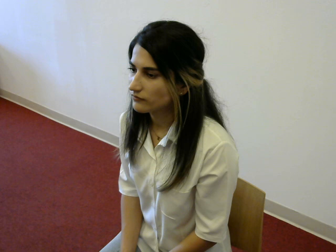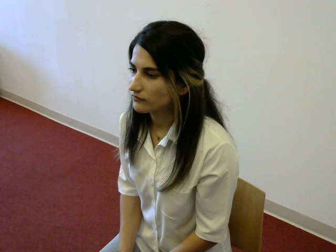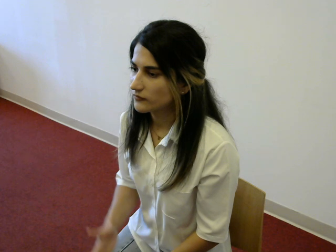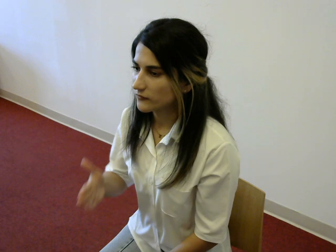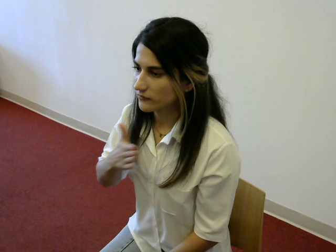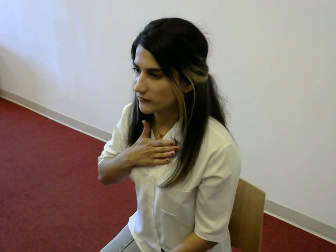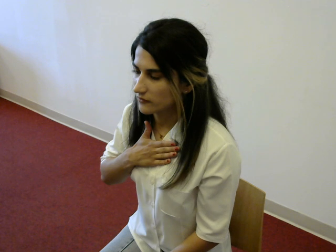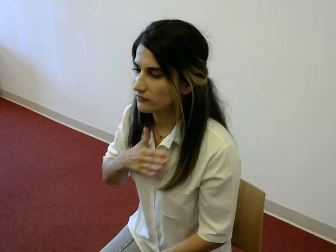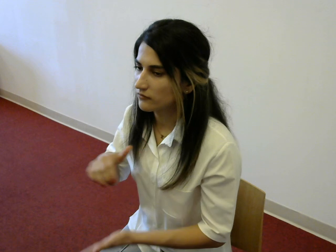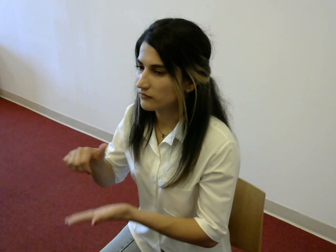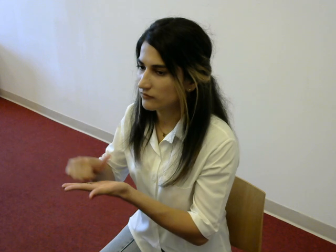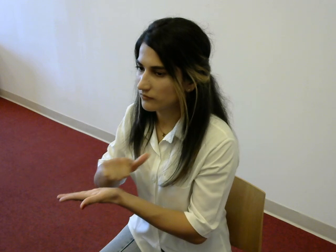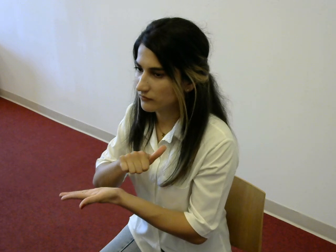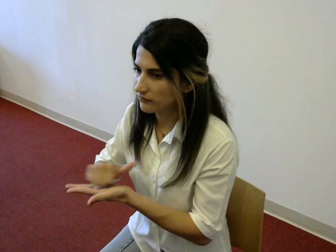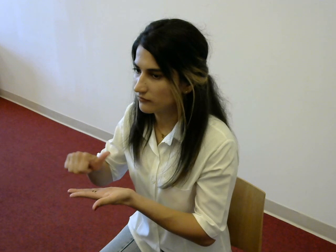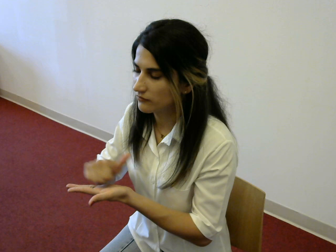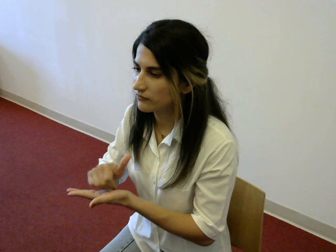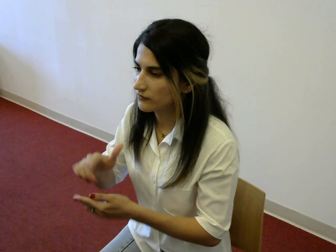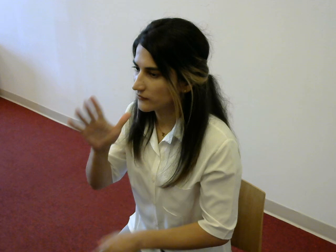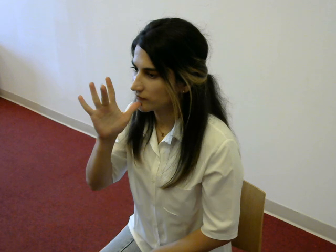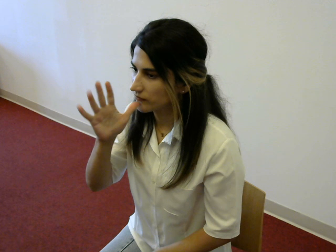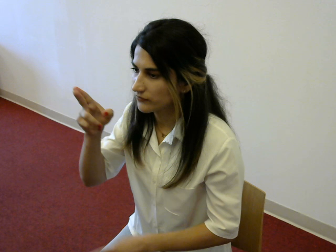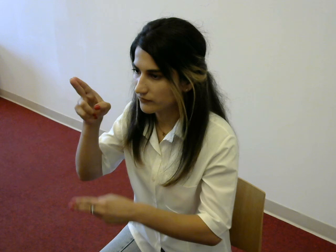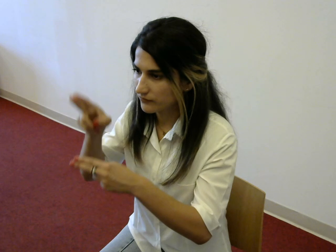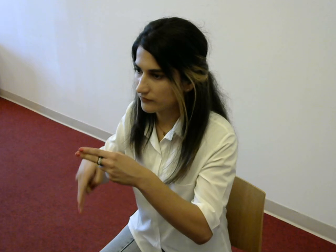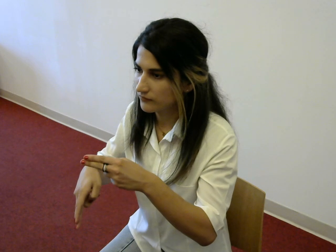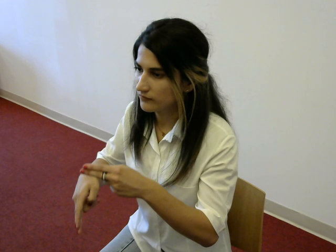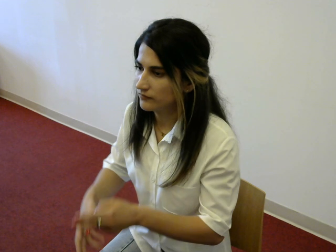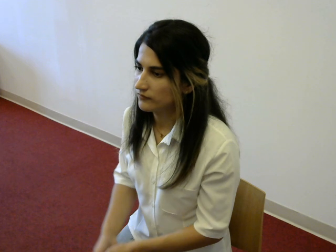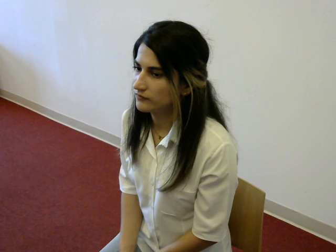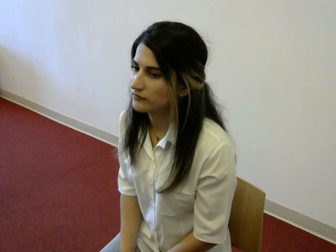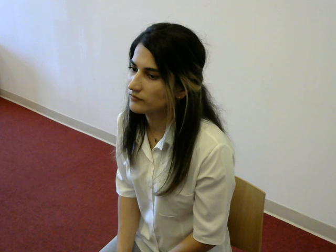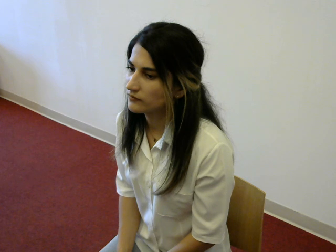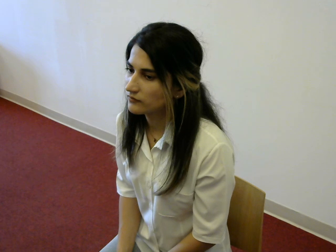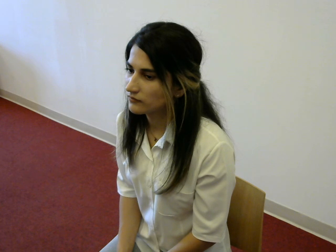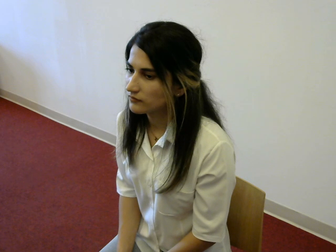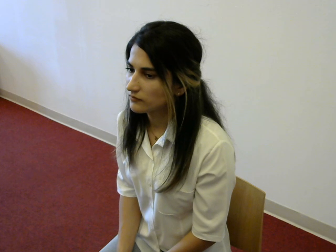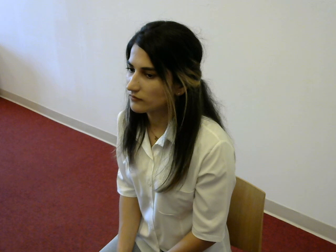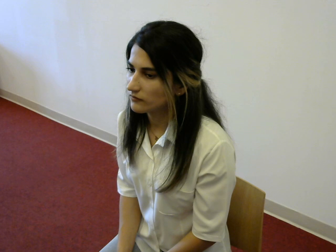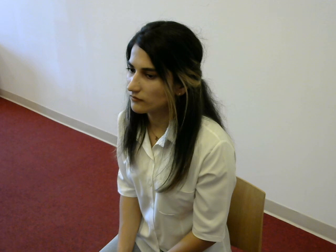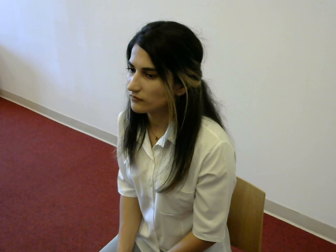Mənim sənədimin vaxtı bitib